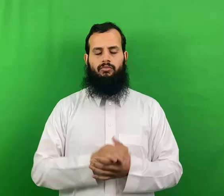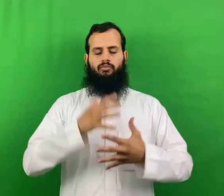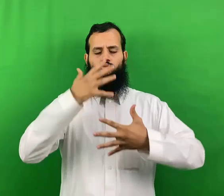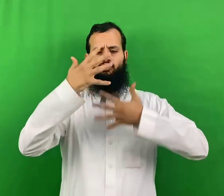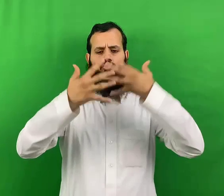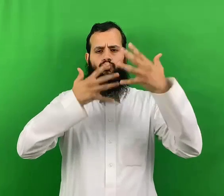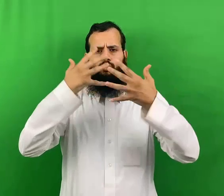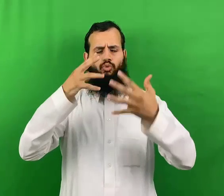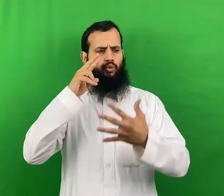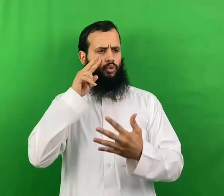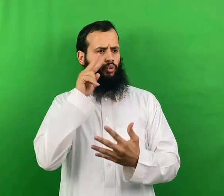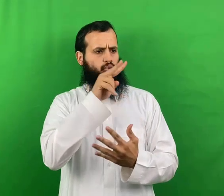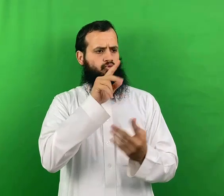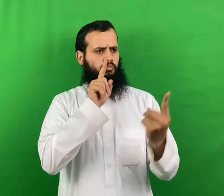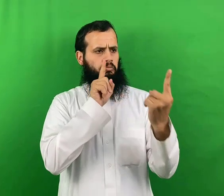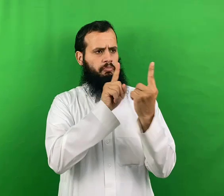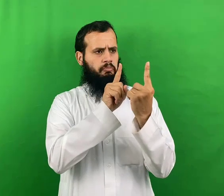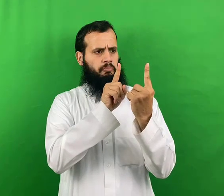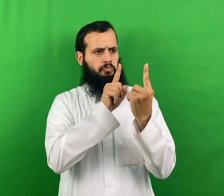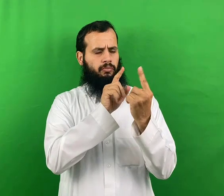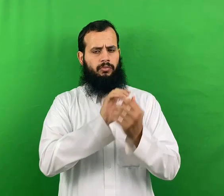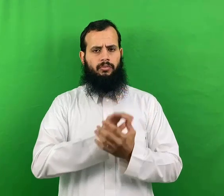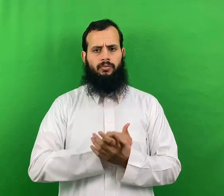مشغولا بما يراه أمامه